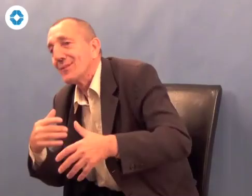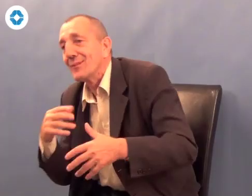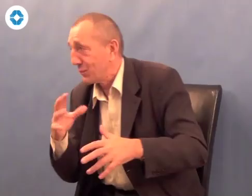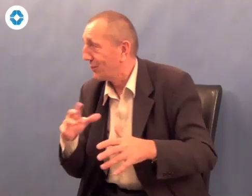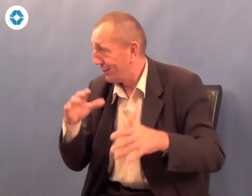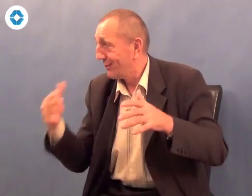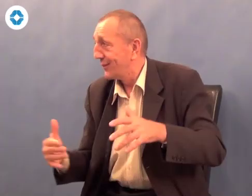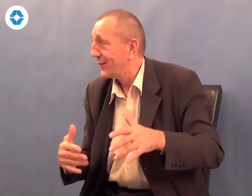Tylko przewraca się?